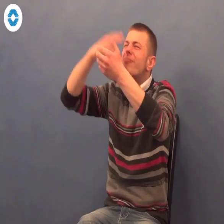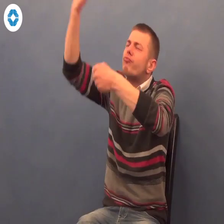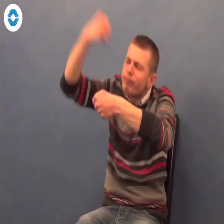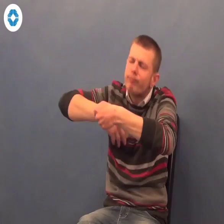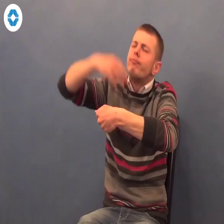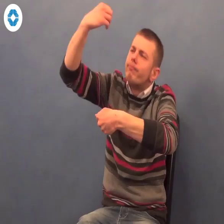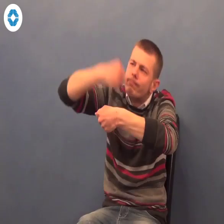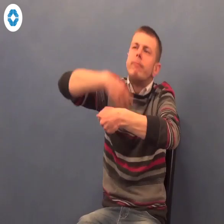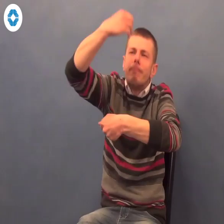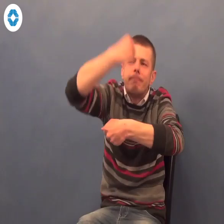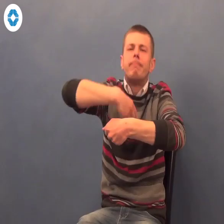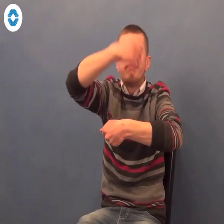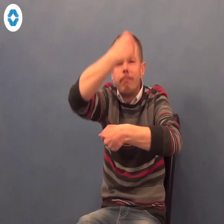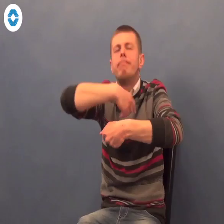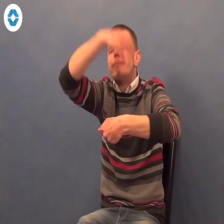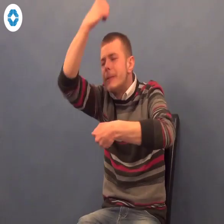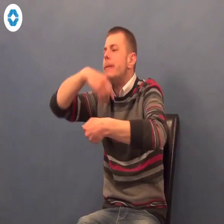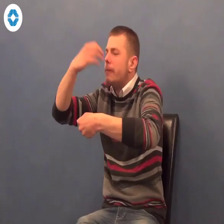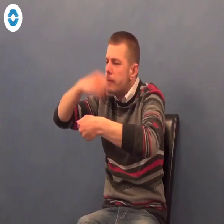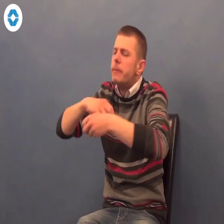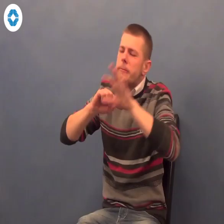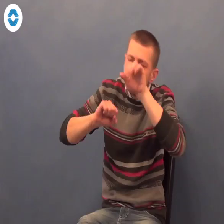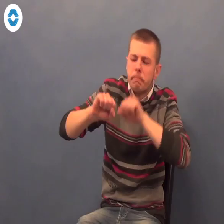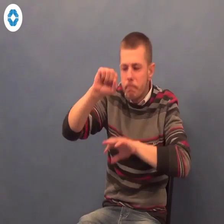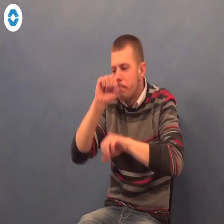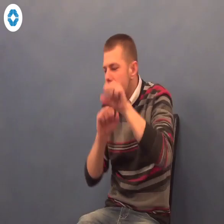Zrywa je i wkłada do fartucha, następnie schodzi na dół.